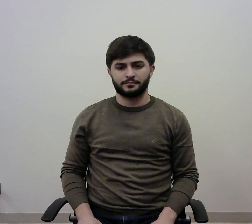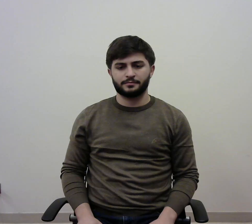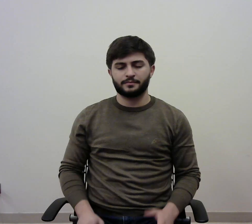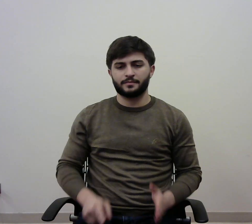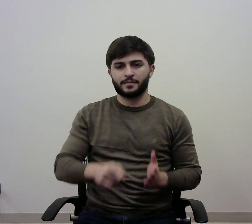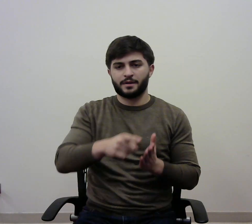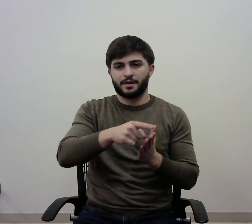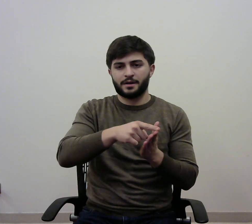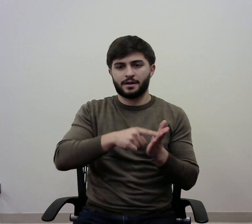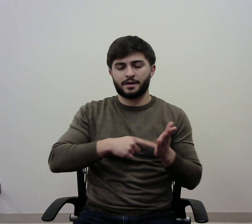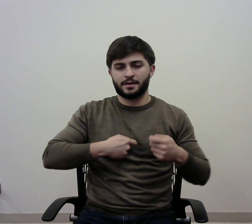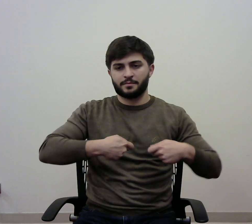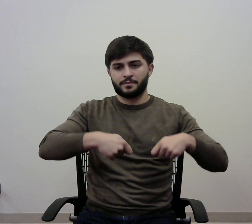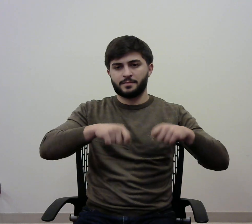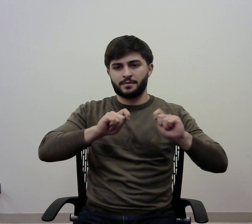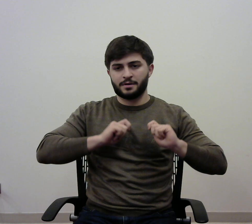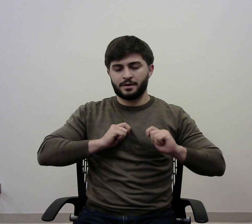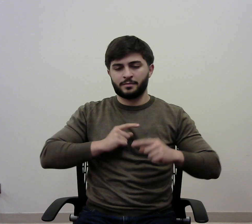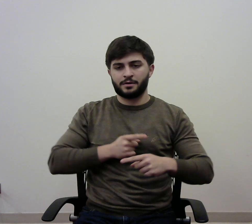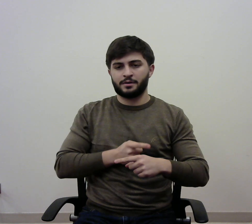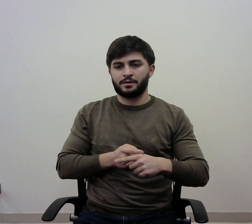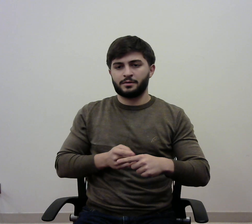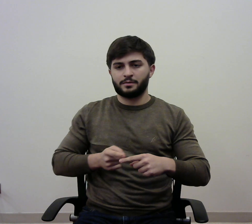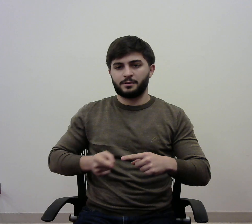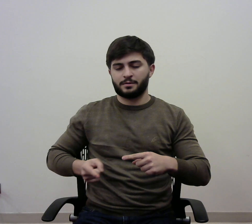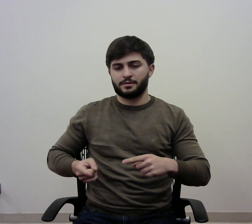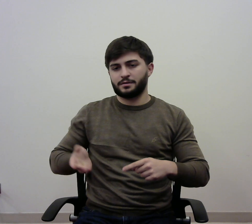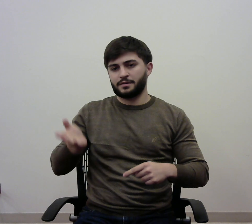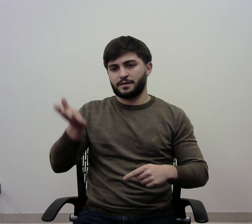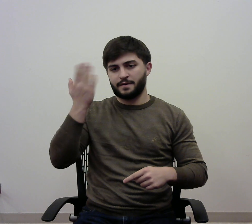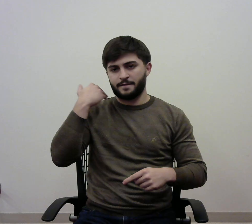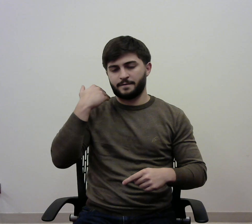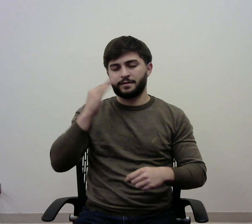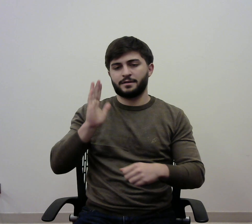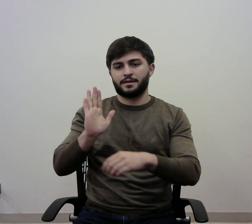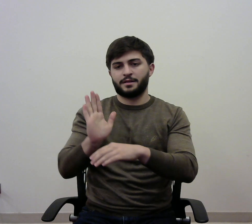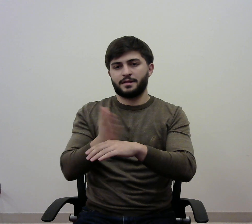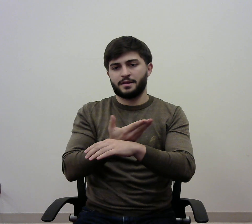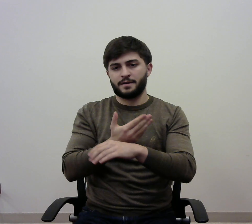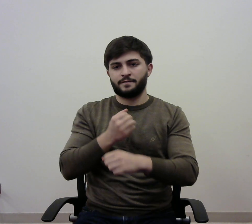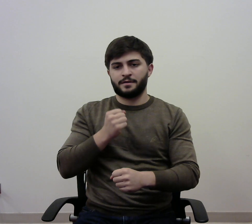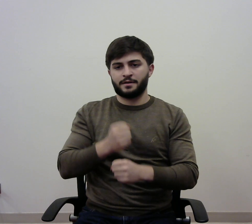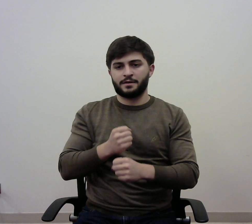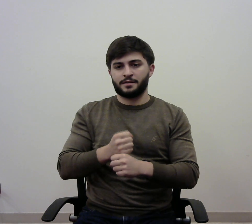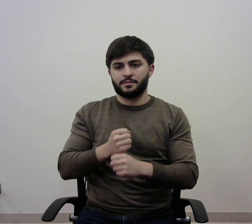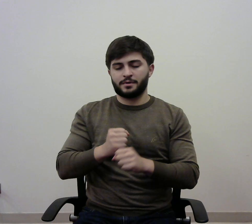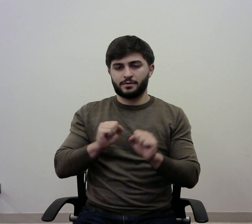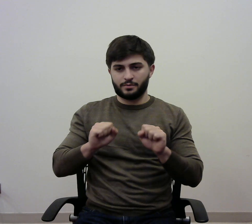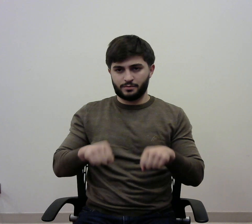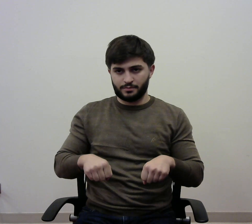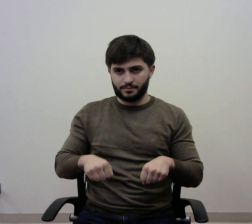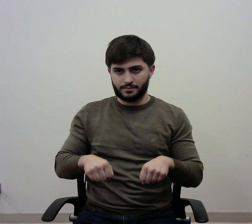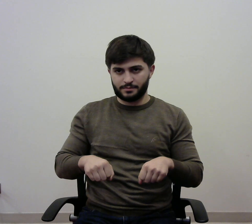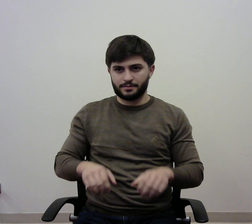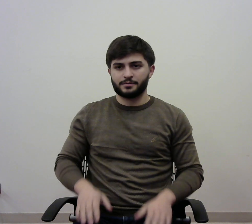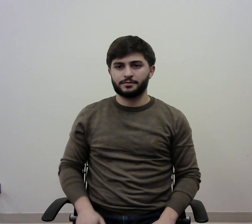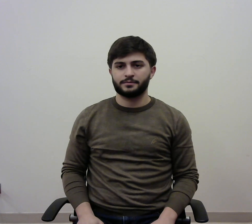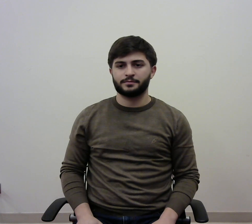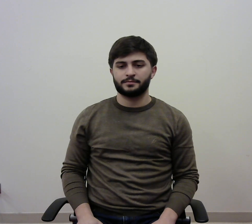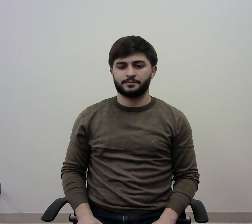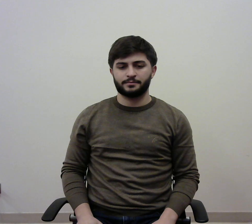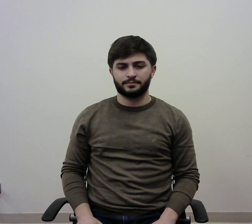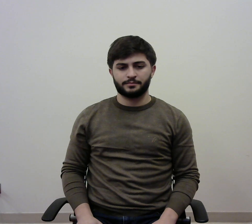Etibarnaməni müddətindən əvvəl ləğv etdirmək olarmı?